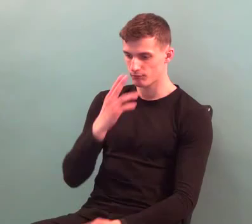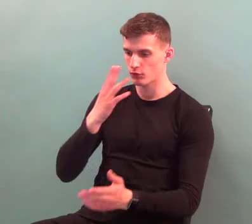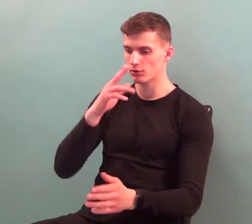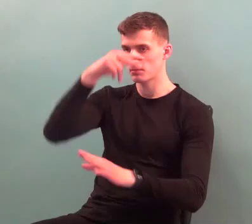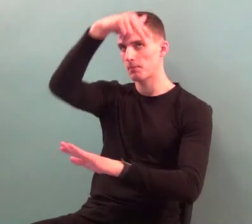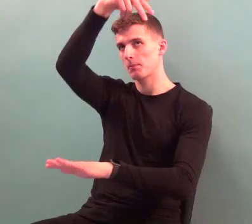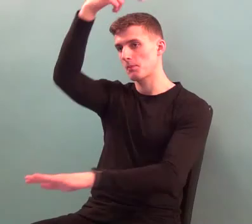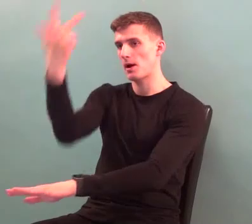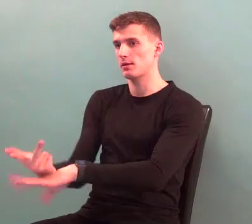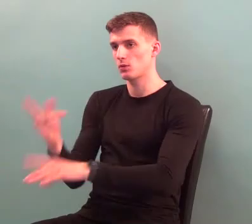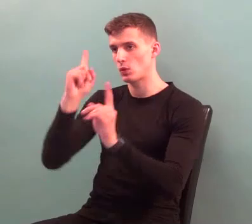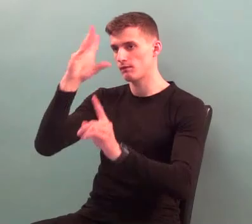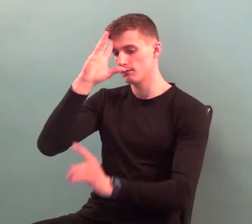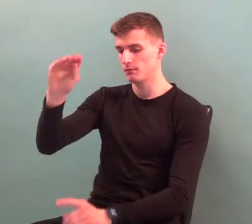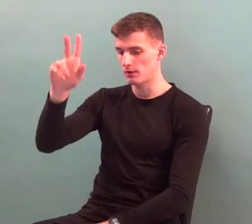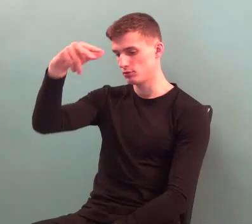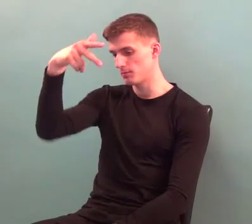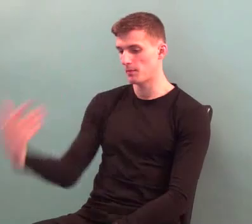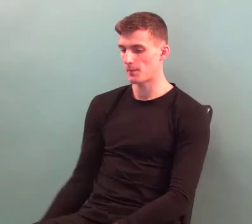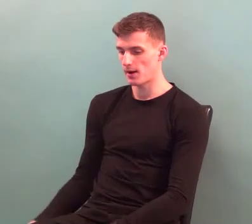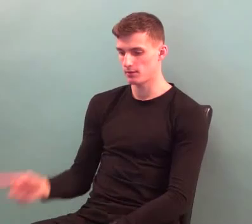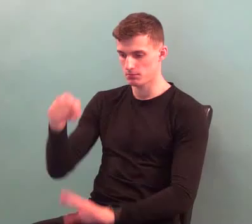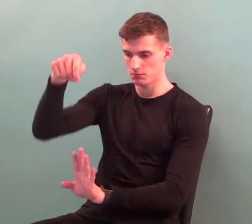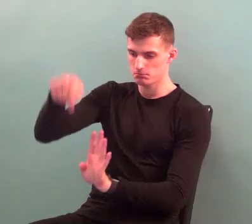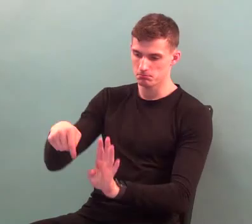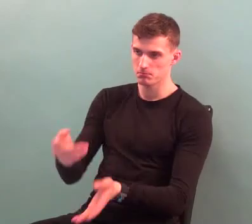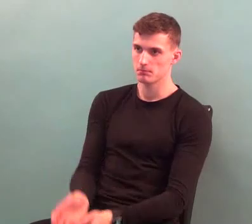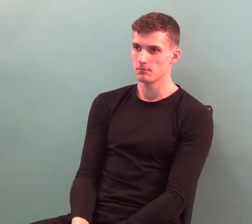Wygląda na to, że znak informuje, że człowiek może spaść z góry i do tego jest strzałka w dół.